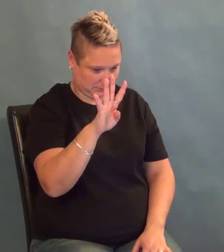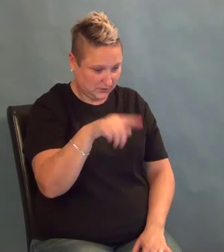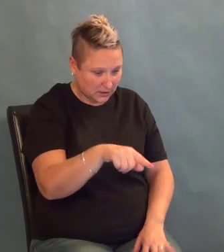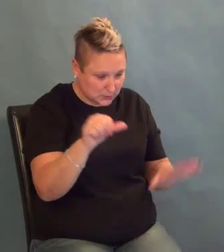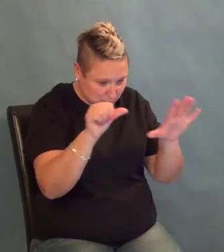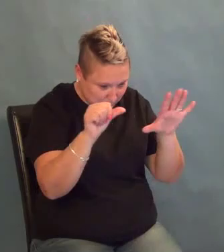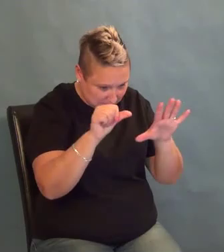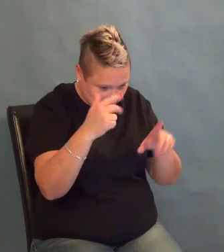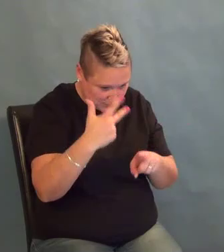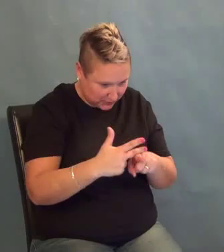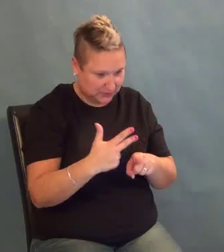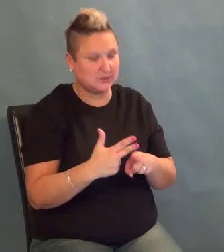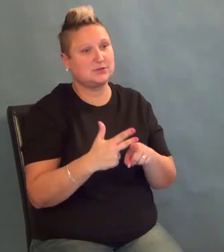Tu jest szósta trzydzieści.